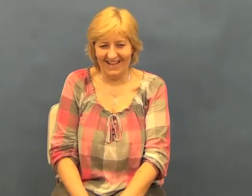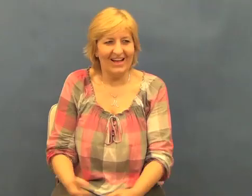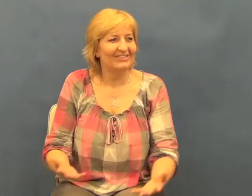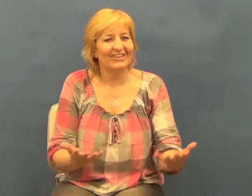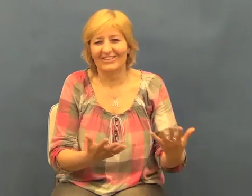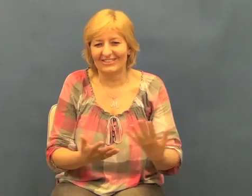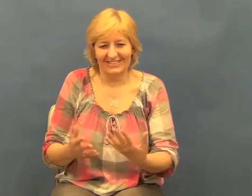Gdzie, gdzie?